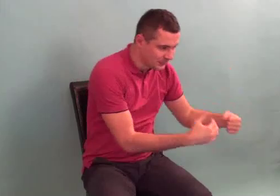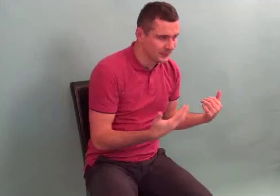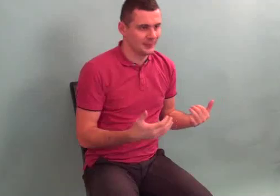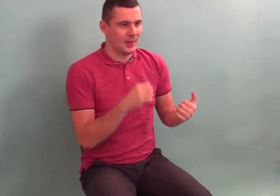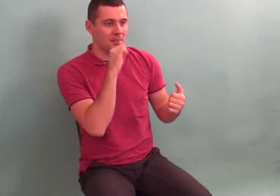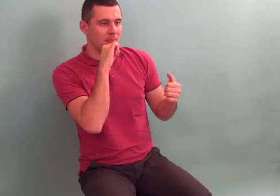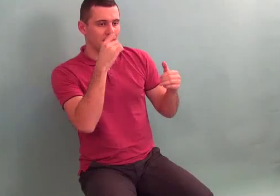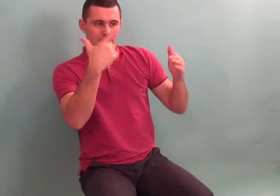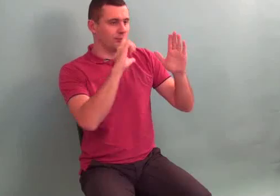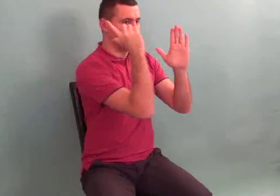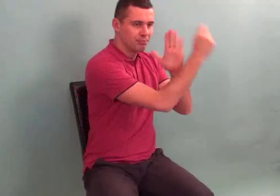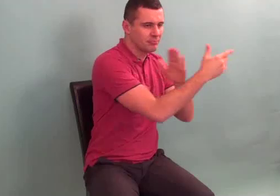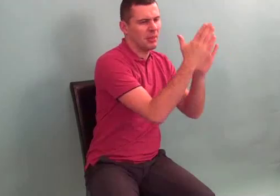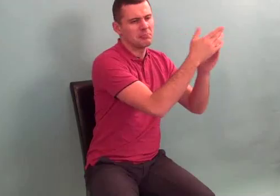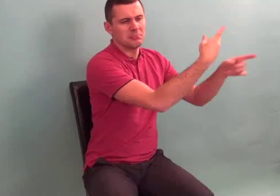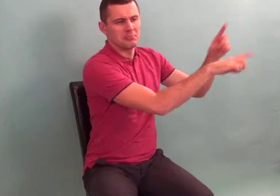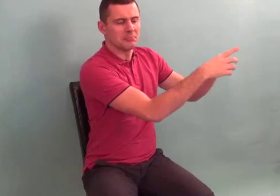Babcia wchodzi do środka domu.